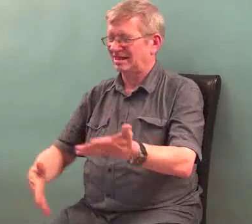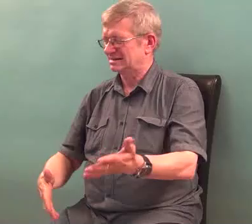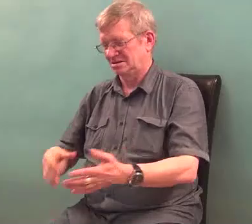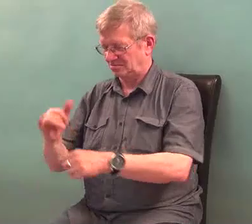W piątek...